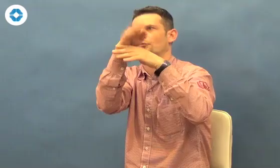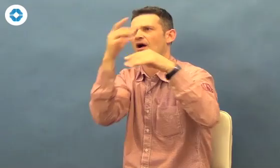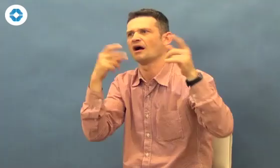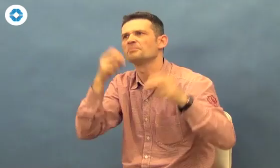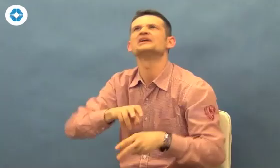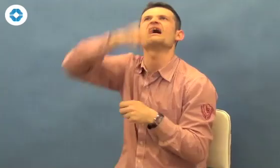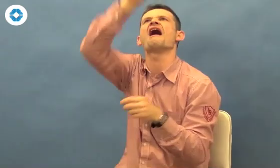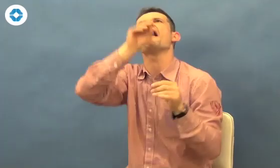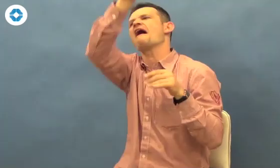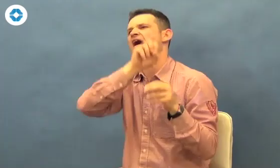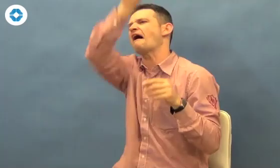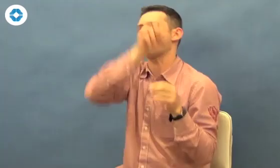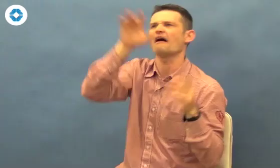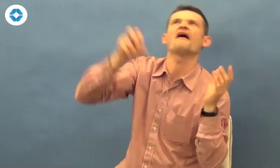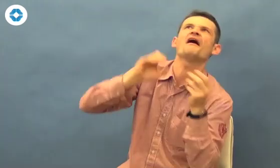Pies jest ciekawy i podskakuje wielokrotnie.